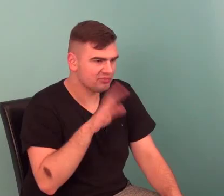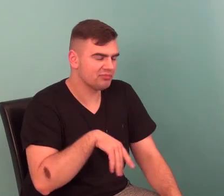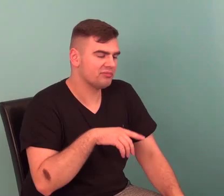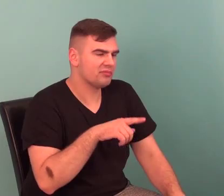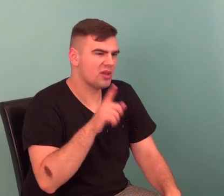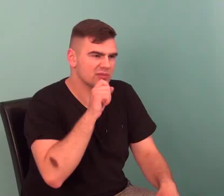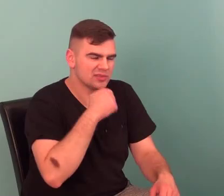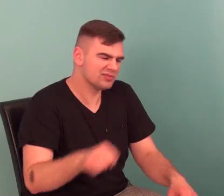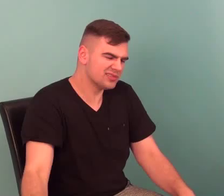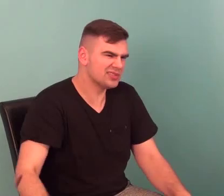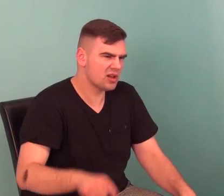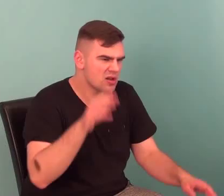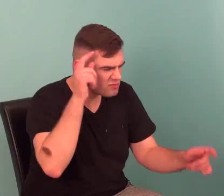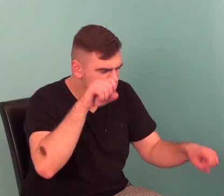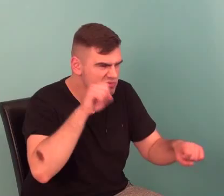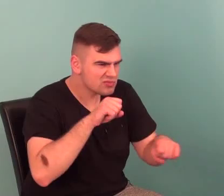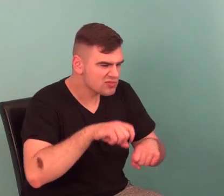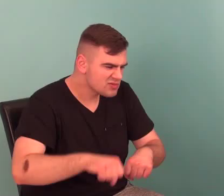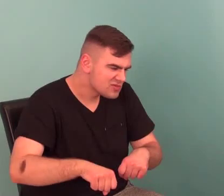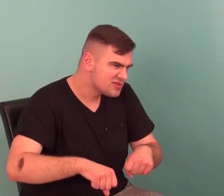Ten stary pan ciągnie upartego osła.